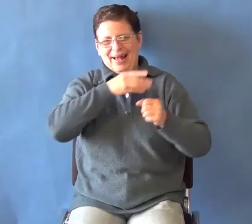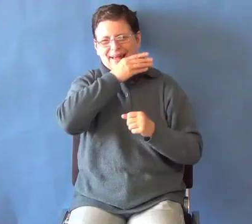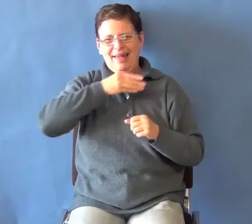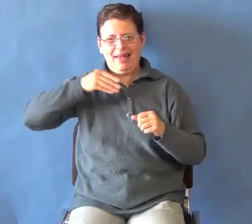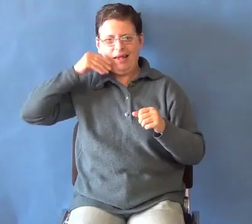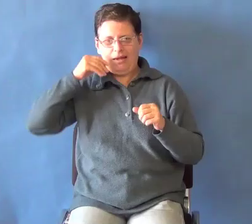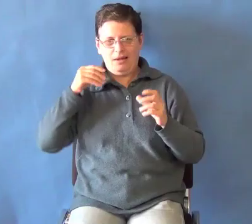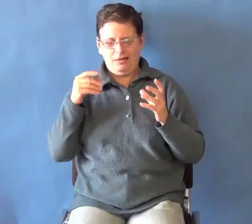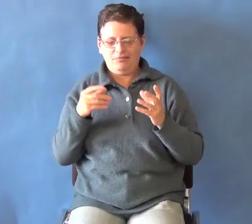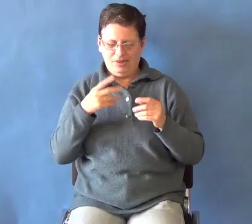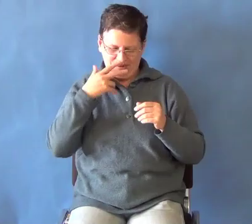Strzela z łuku, a drugi jest uśmiechnięty.